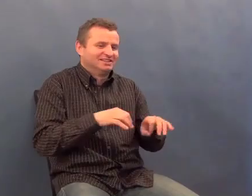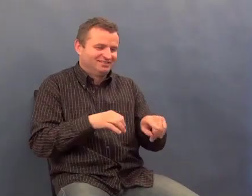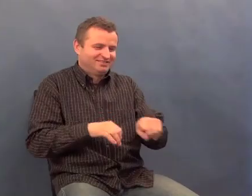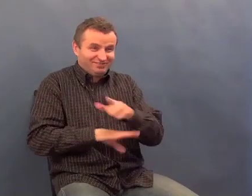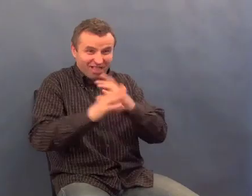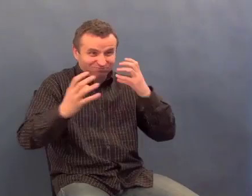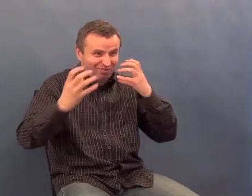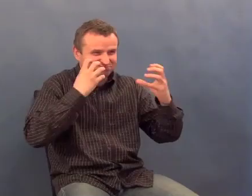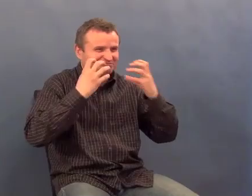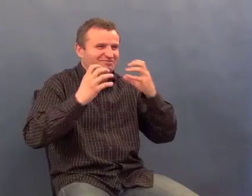Jeść hamburgery na widoku?